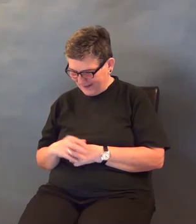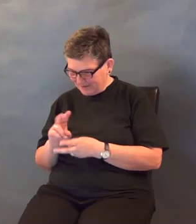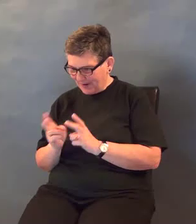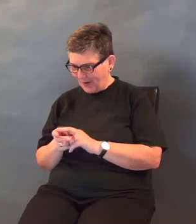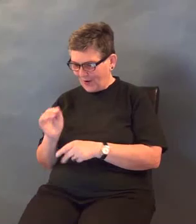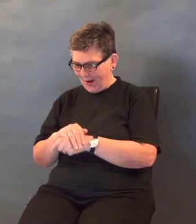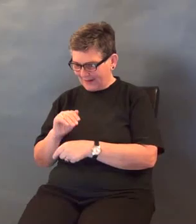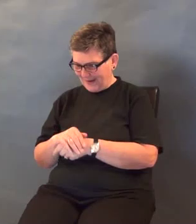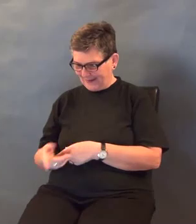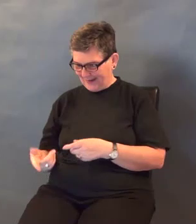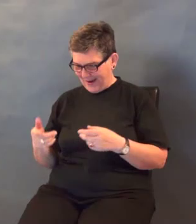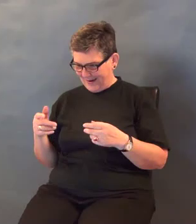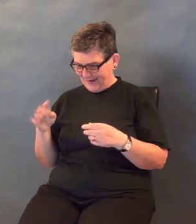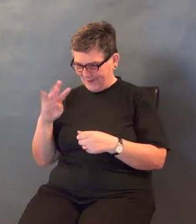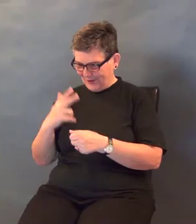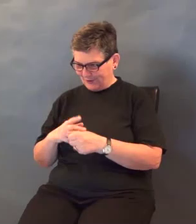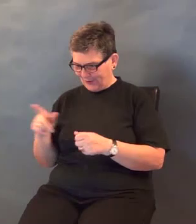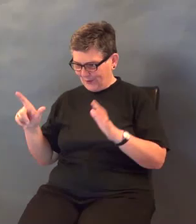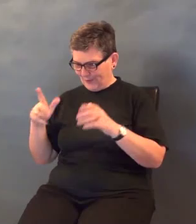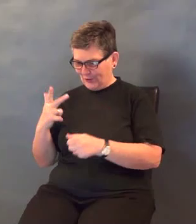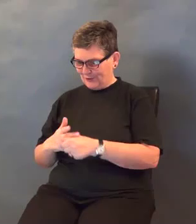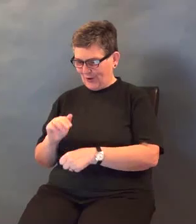Spotkanie z koleżanką od czwartej trzydzieści do siódmej trzydzieści.